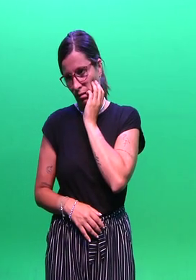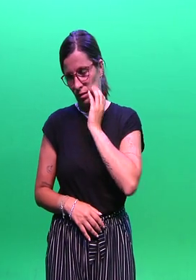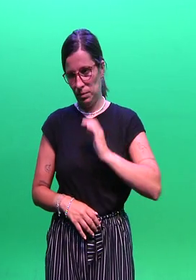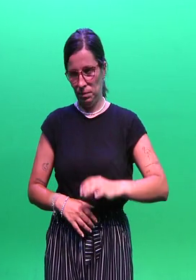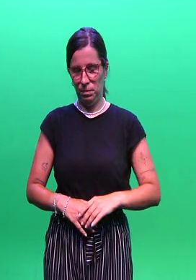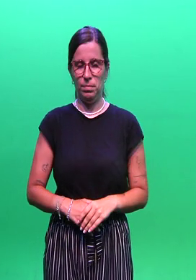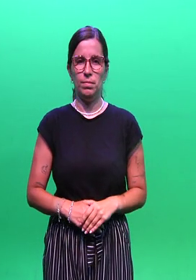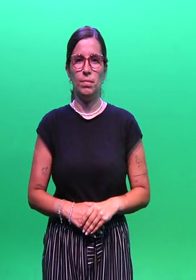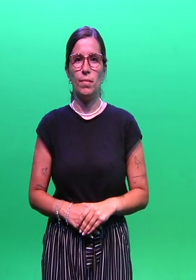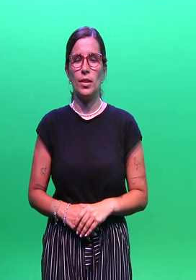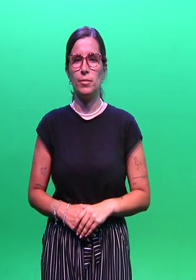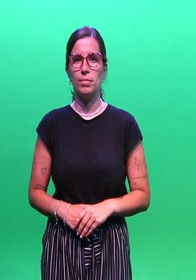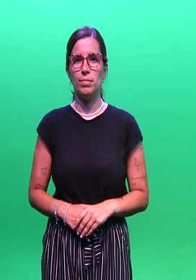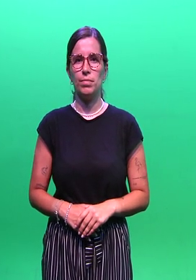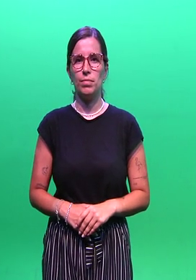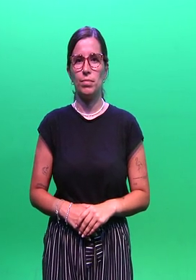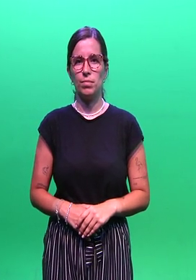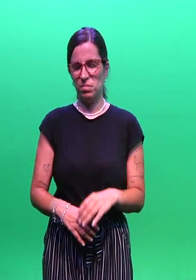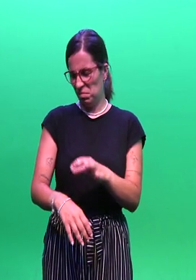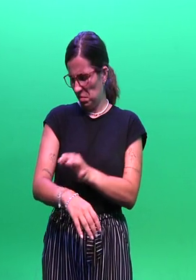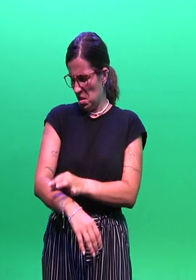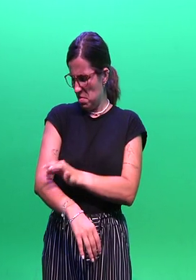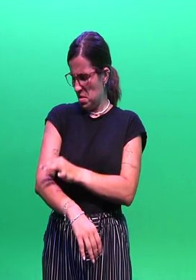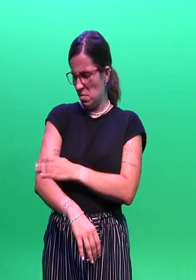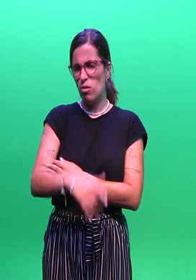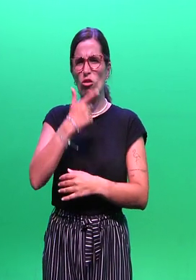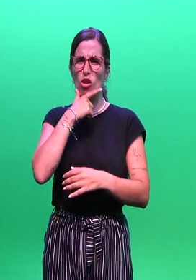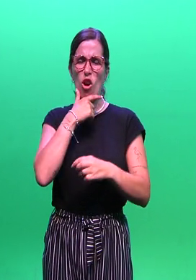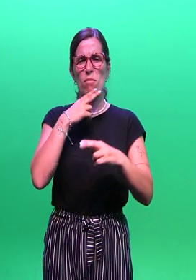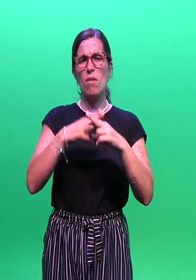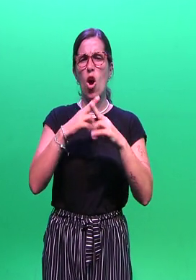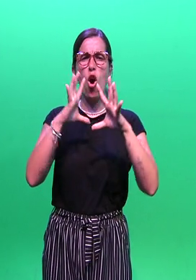Tinc taques de color marró fosc per tot el braç.